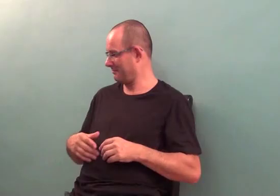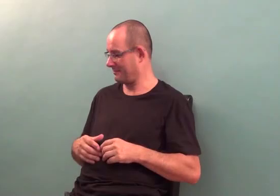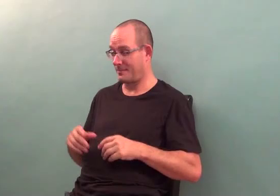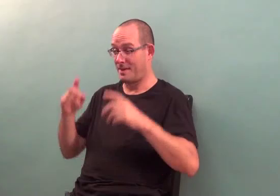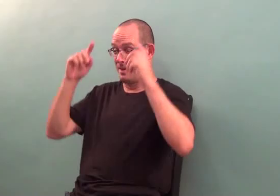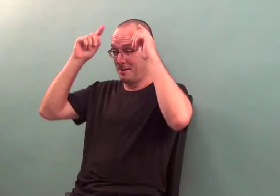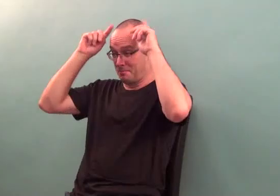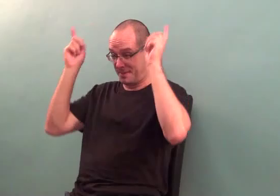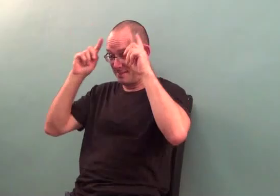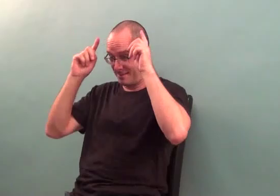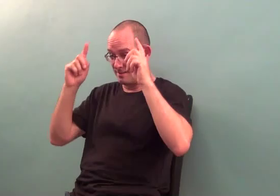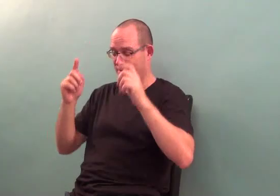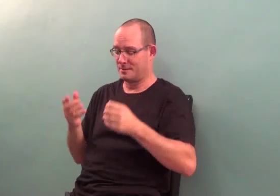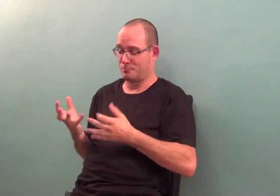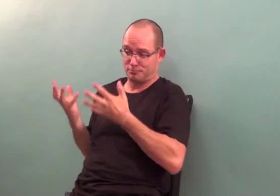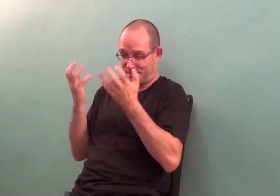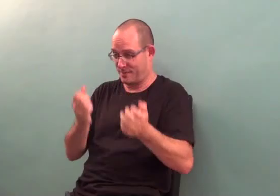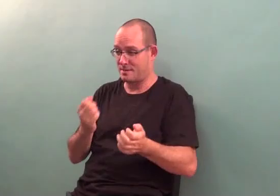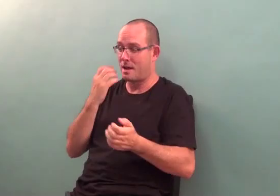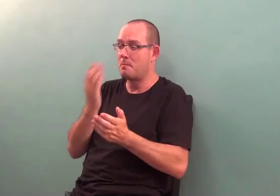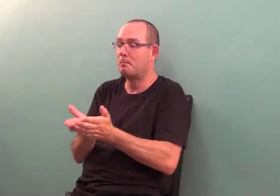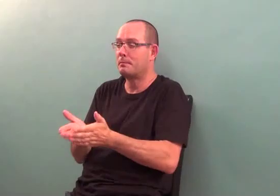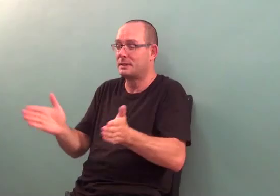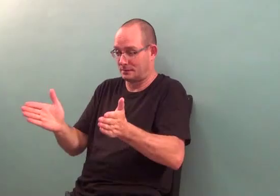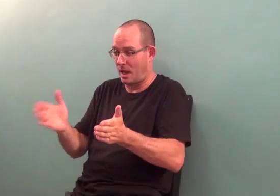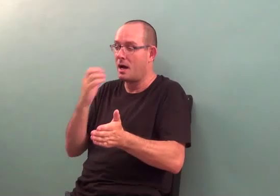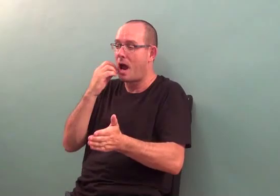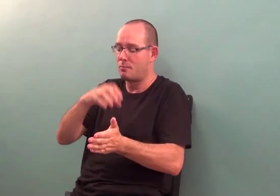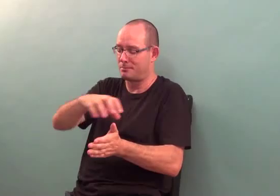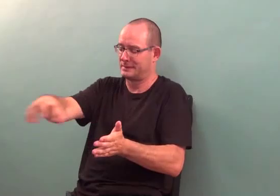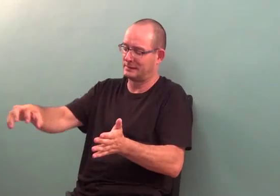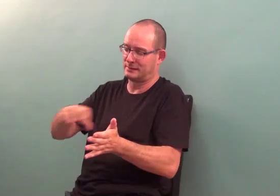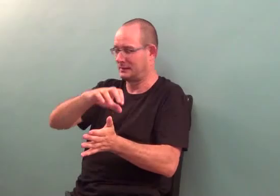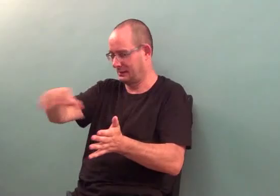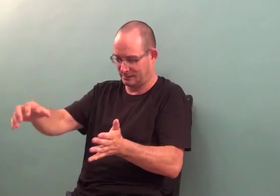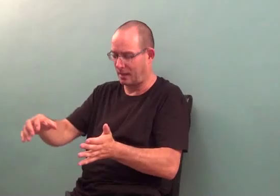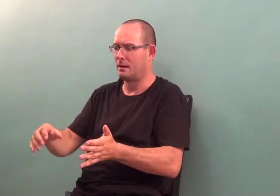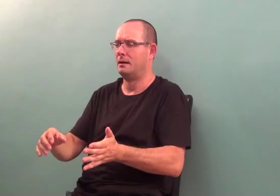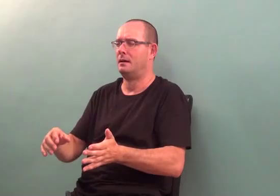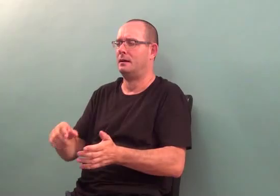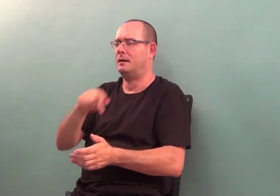Myszka Miki przynosi miskę pełną jabłek.